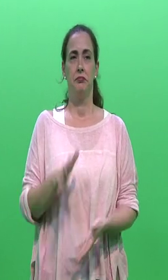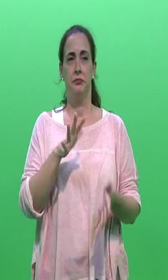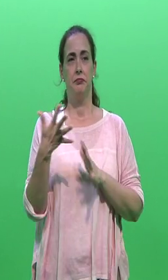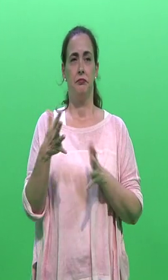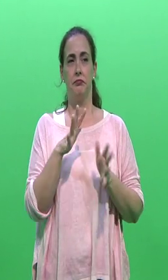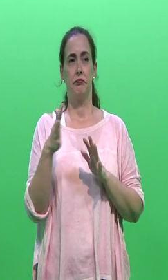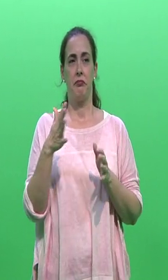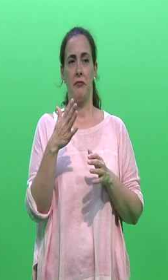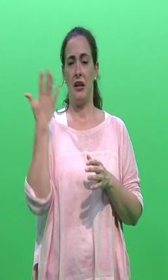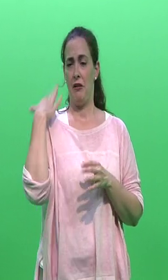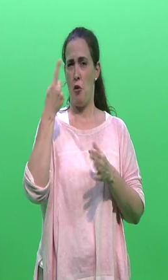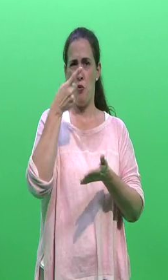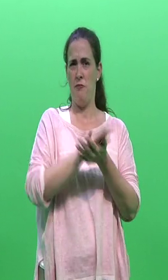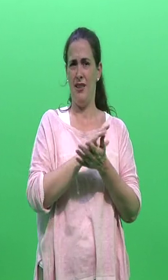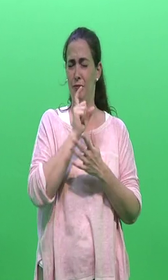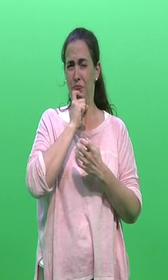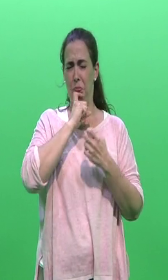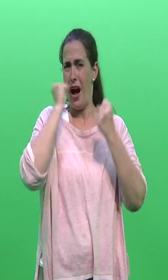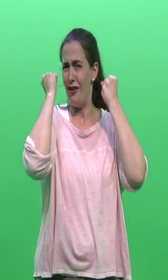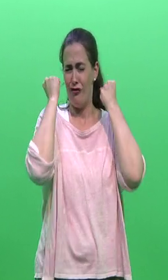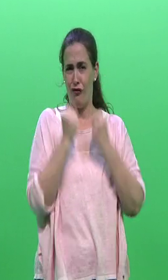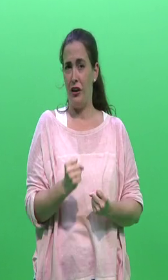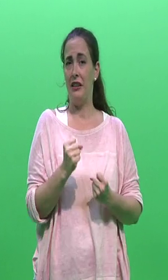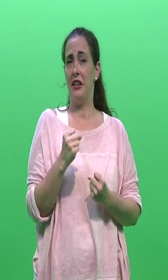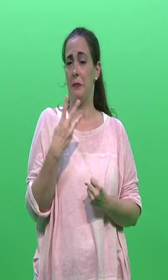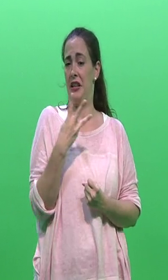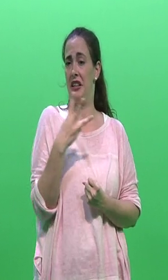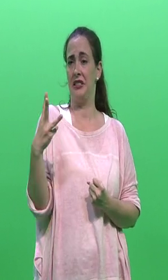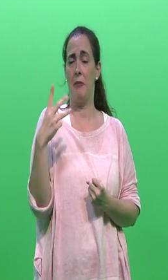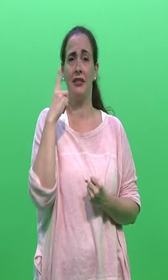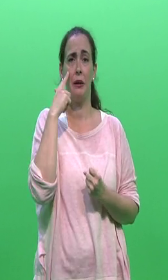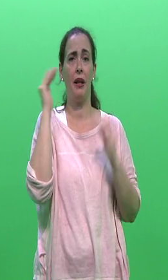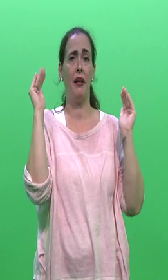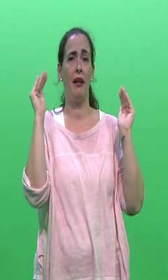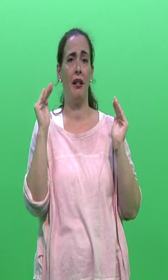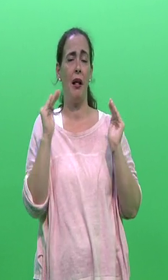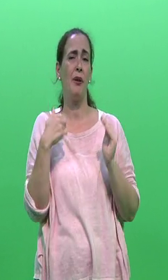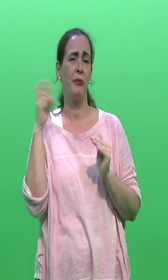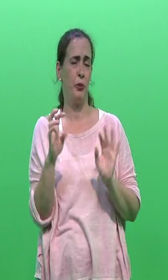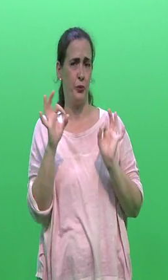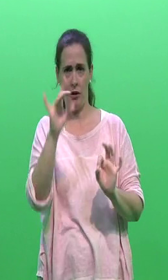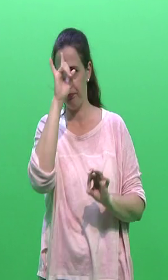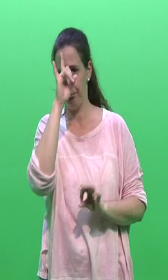Fa un mes, més o menys, vaig començar a sentir aquest dolor fort. Fa tres setmanes que el dolor va a menys, però jo he vingut igualment per si de cas.